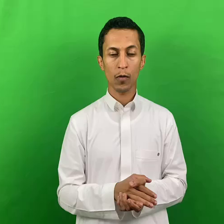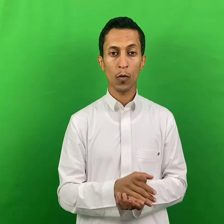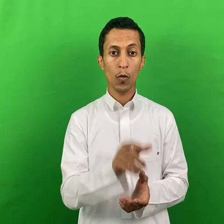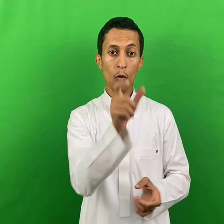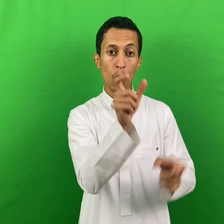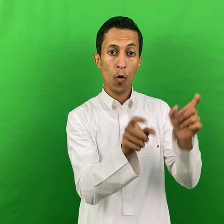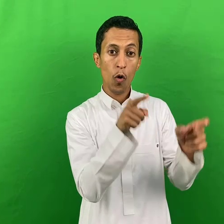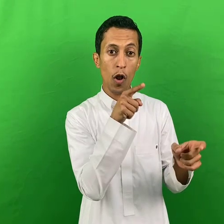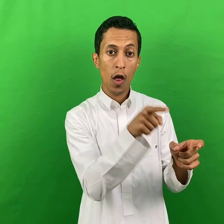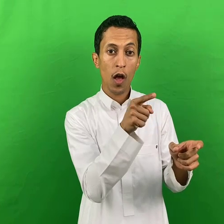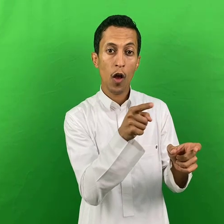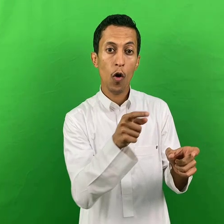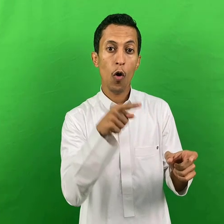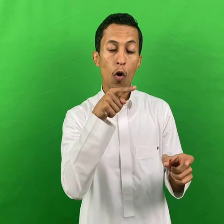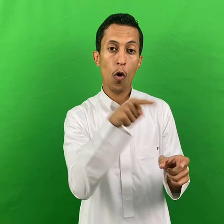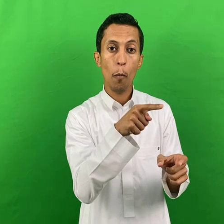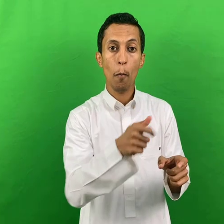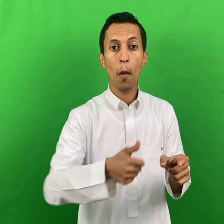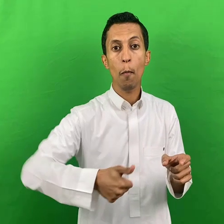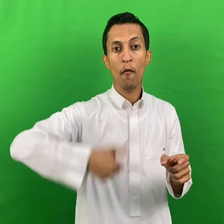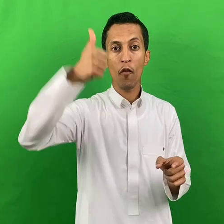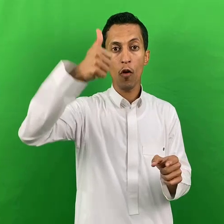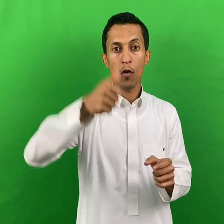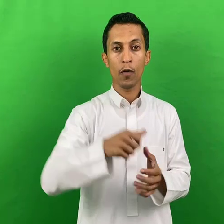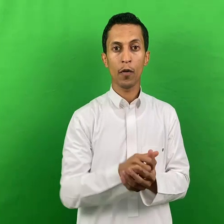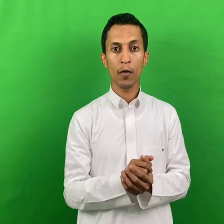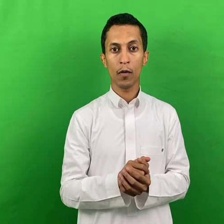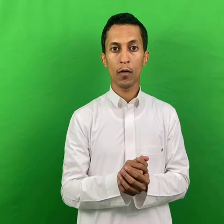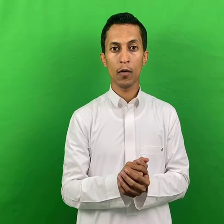أولئك هم المفلحون